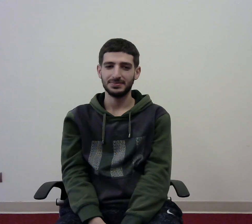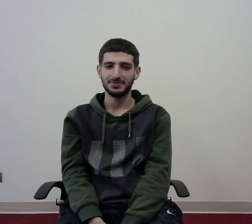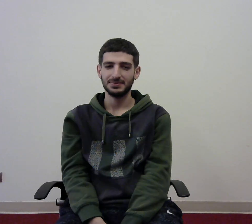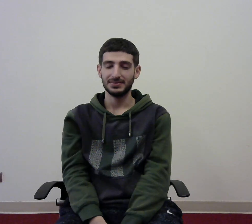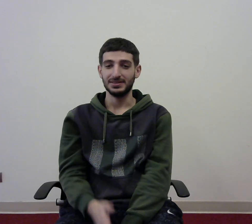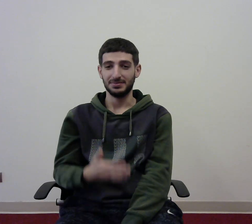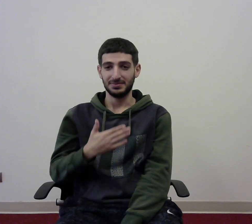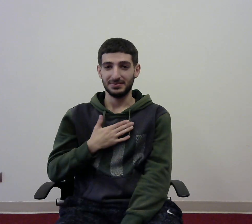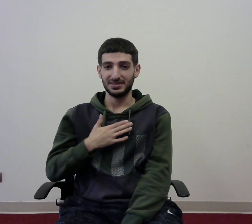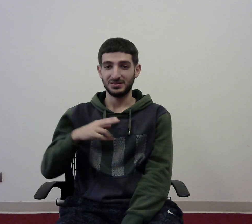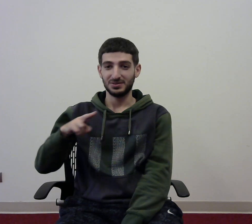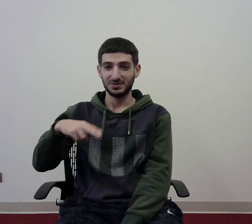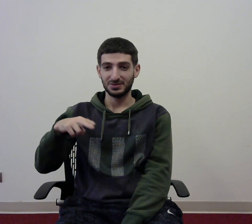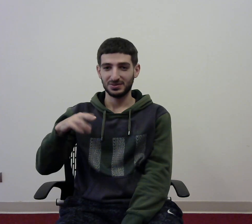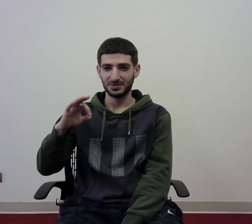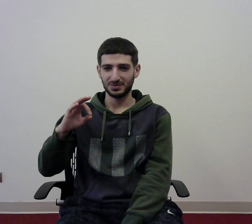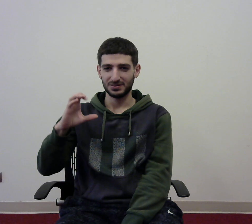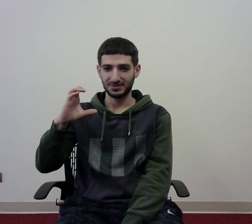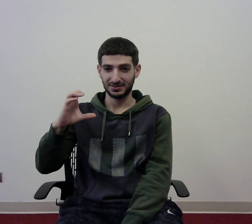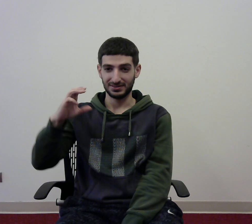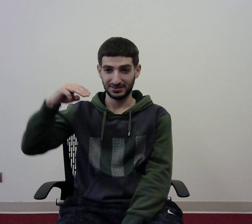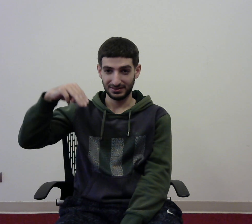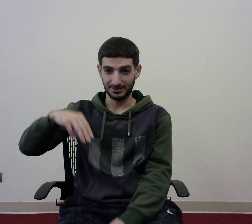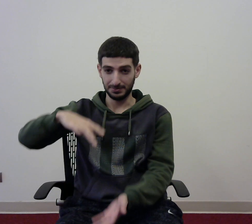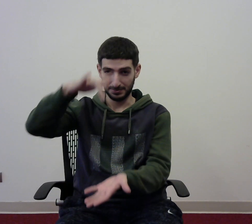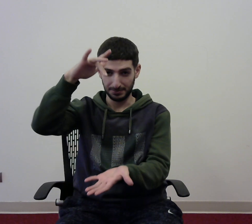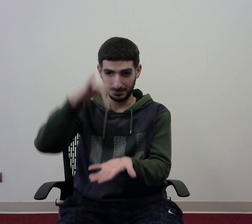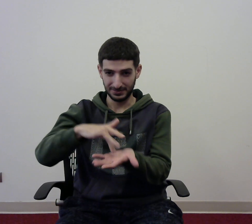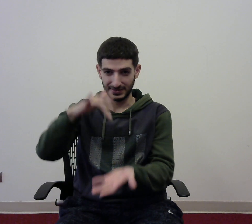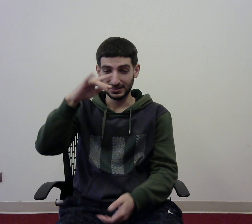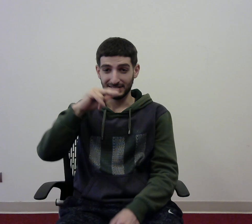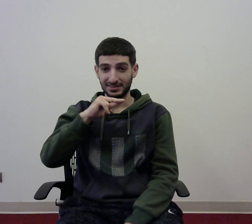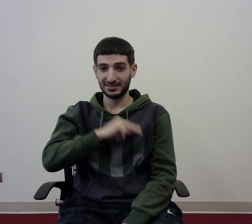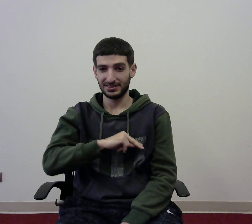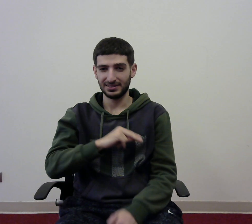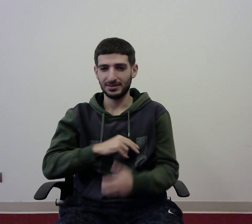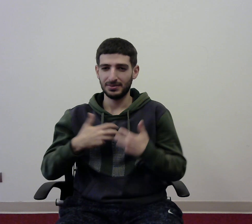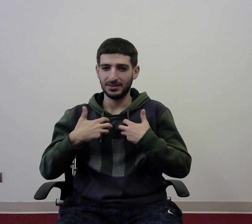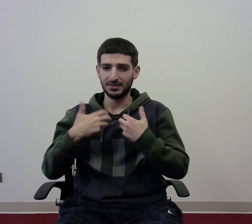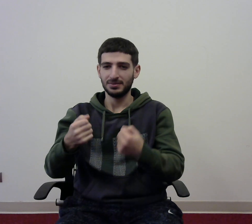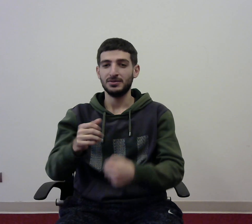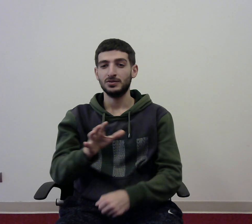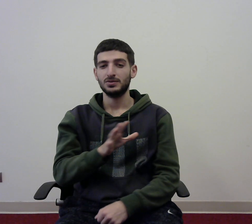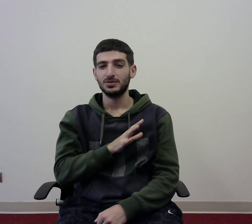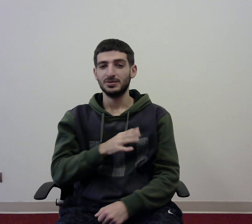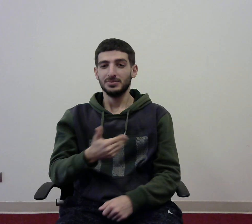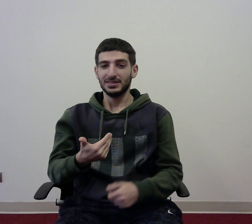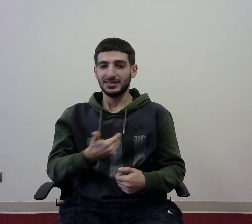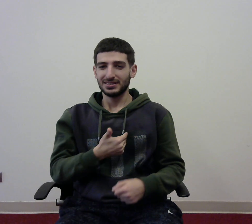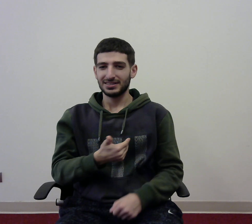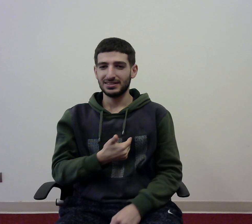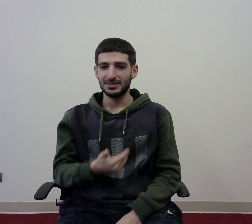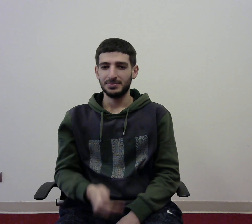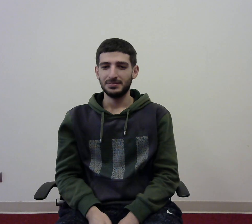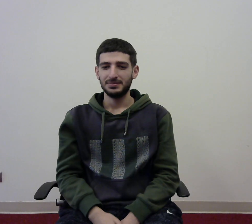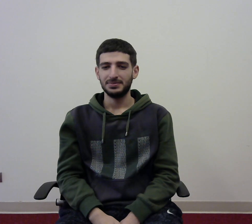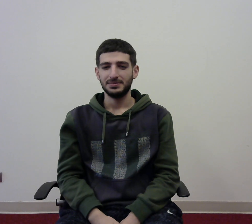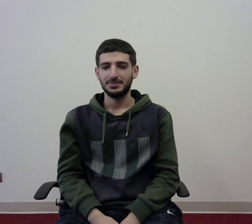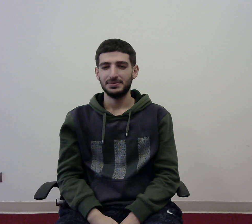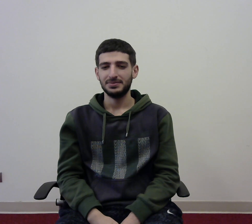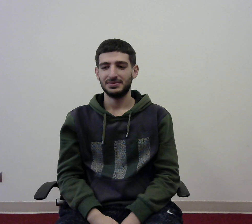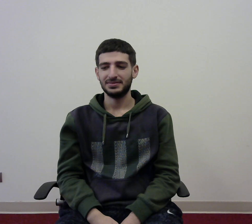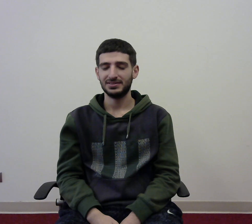Mən DOST Mərkəzində işə qəbul olmaq istəyirəm